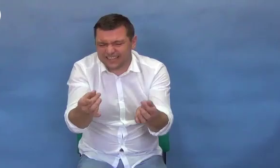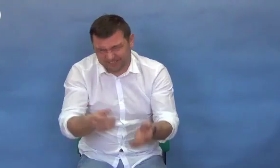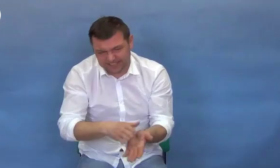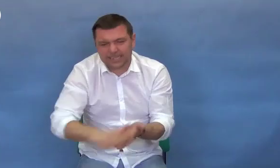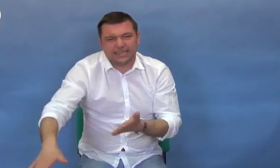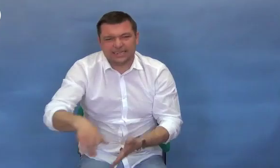Ślisko.